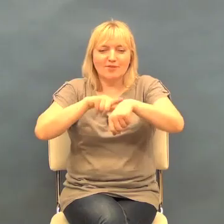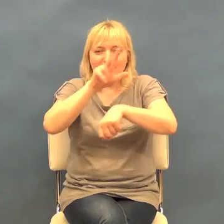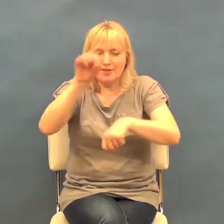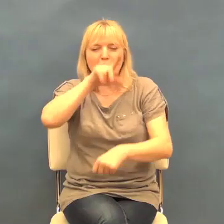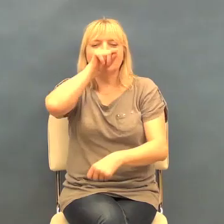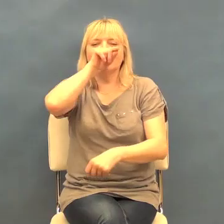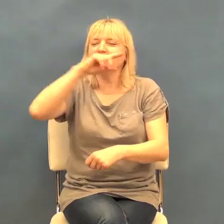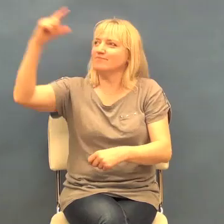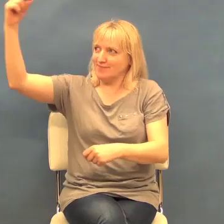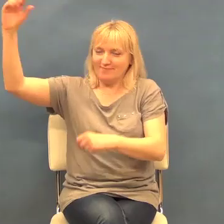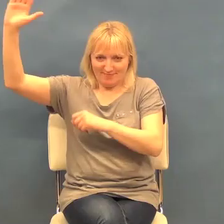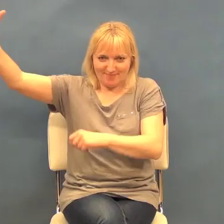Gdy wybija godzina trzecia, to ptaszek ćwierka.